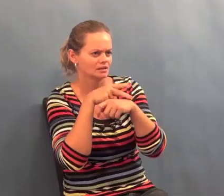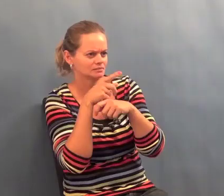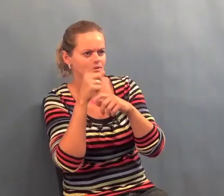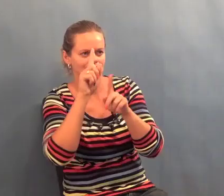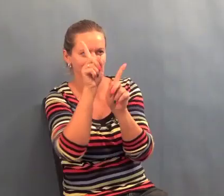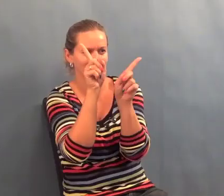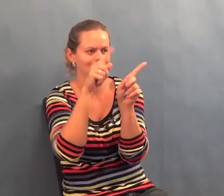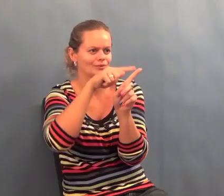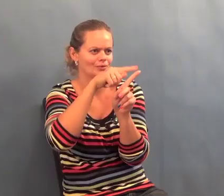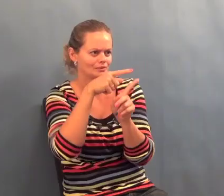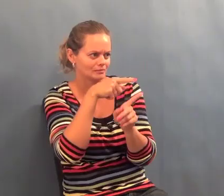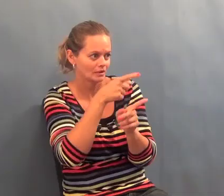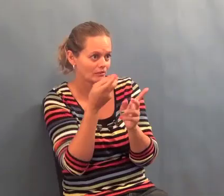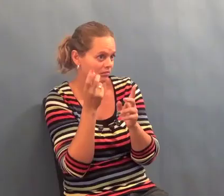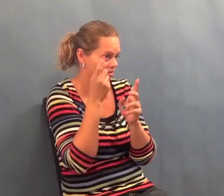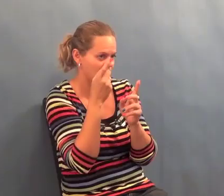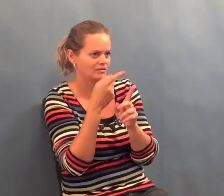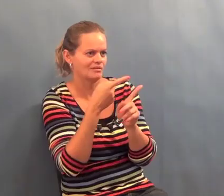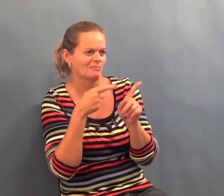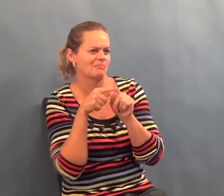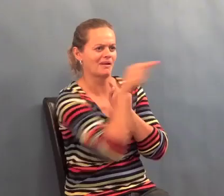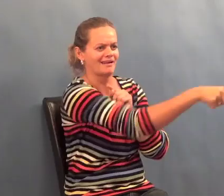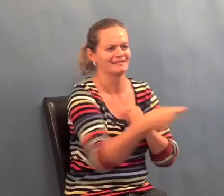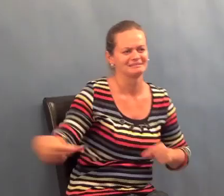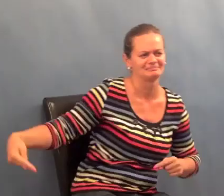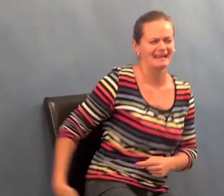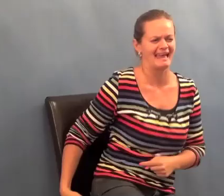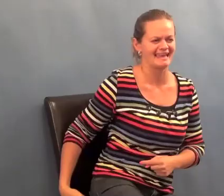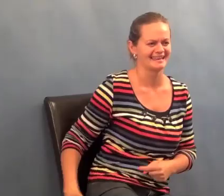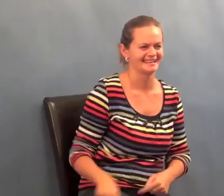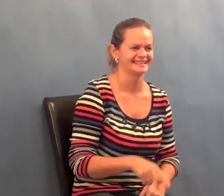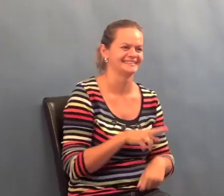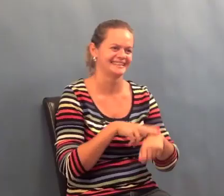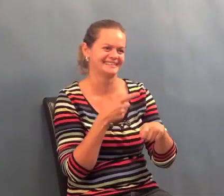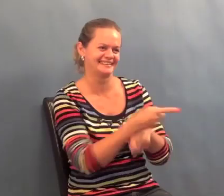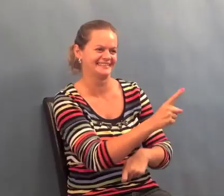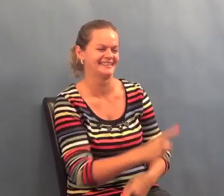Zegar widzi, co się stało. Jedną ze wskazówek strzela w tyłek misia.